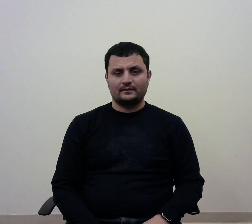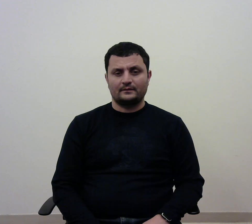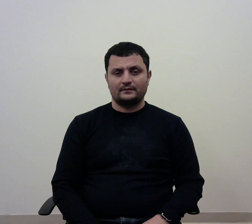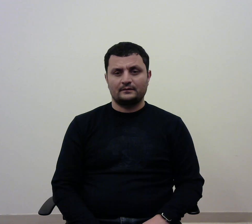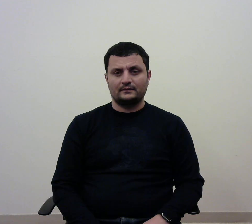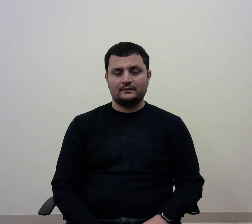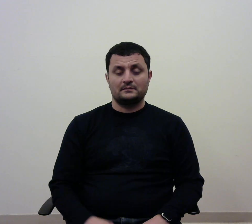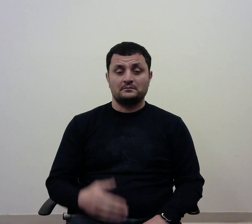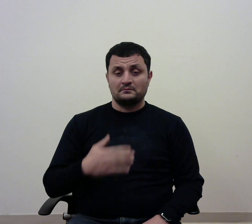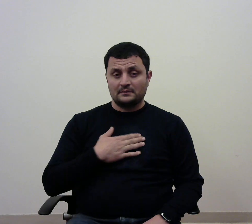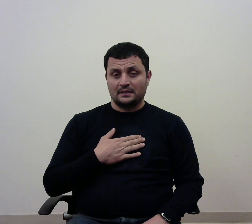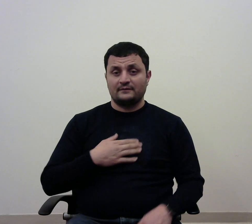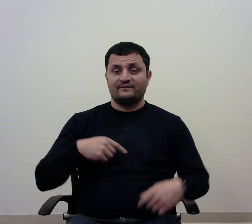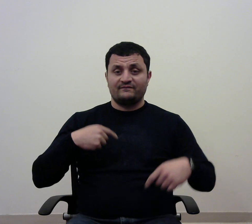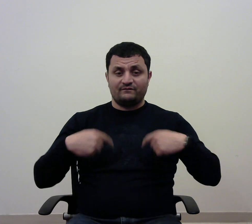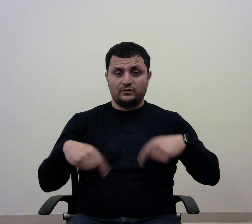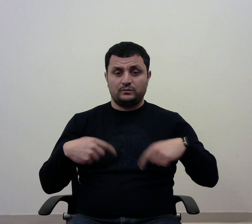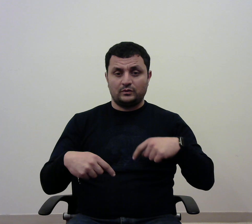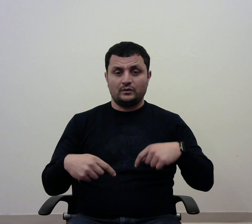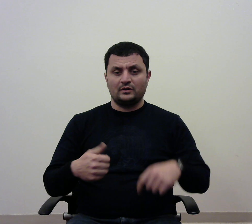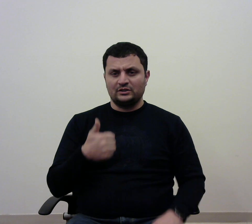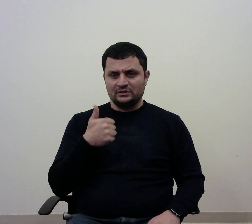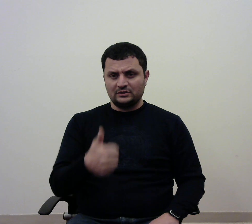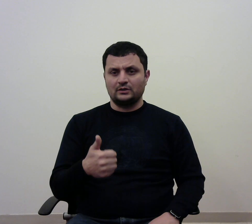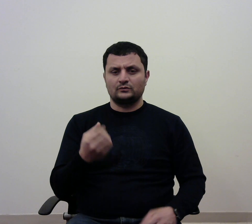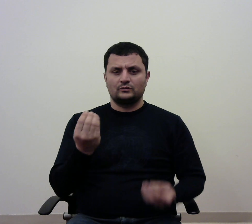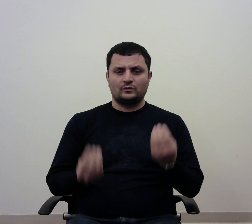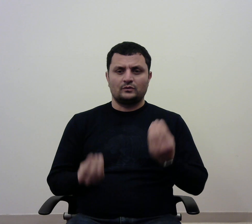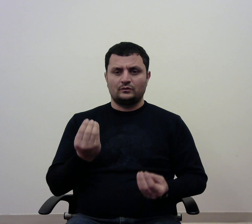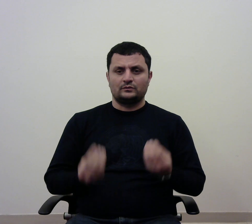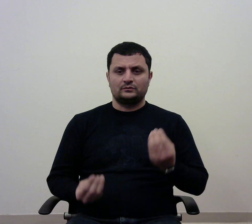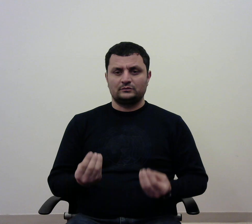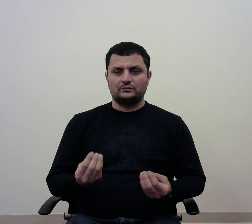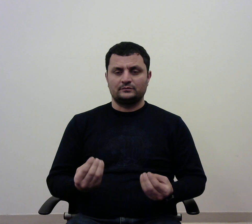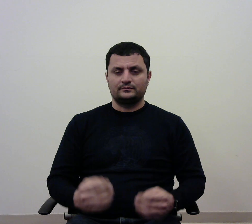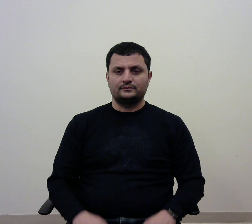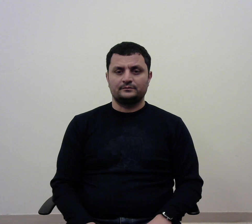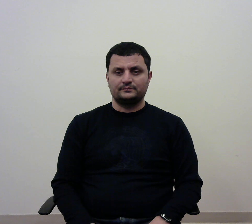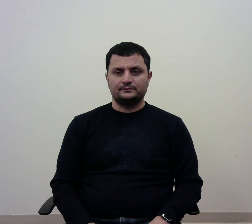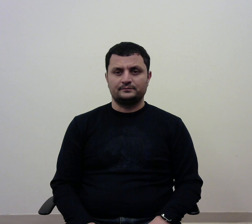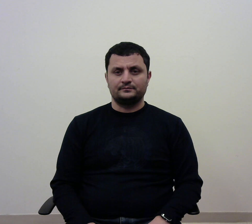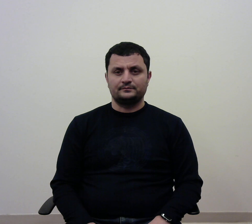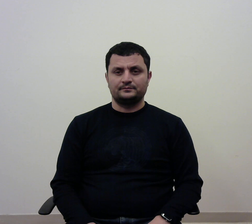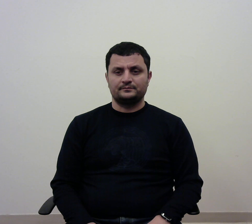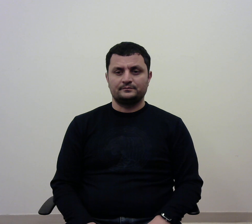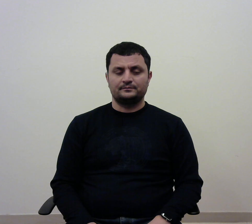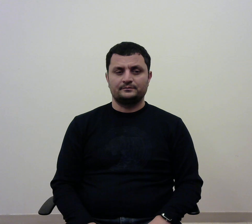Mən futbolu yaxşı oynayıram